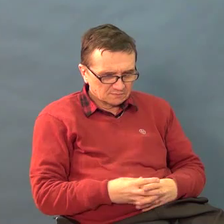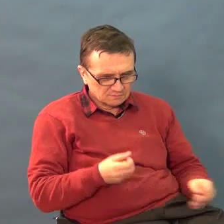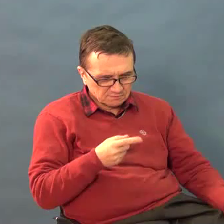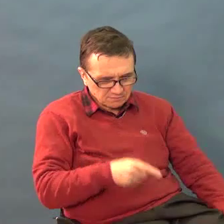Dziwne.